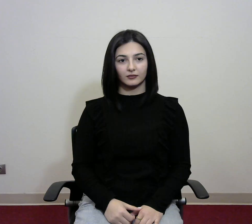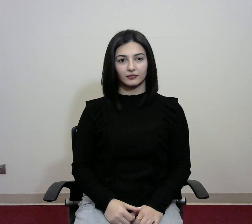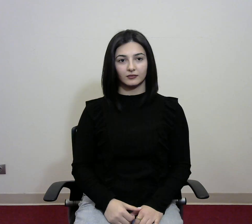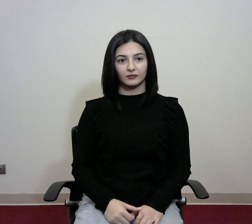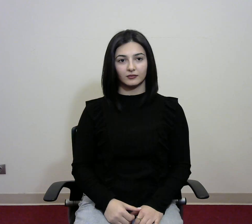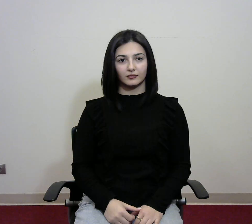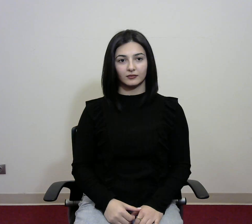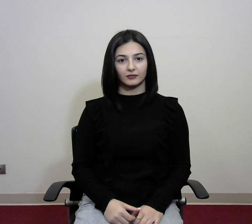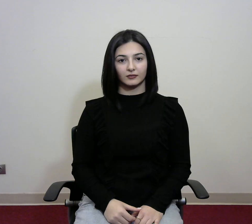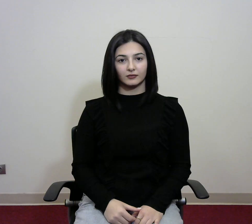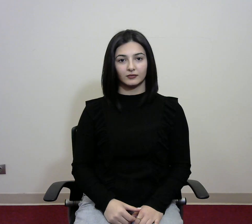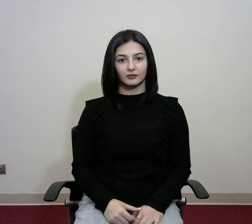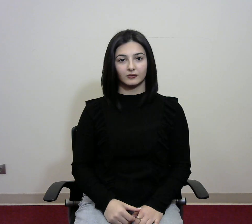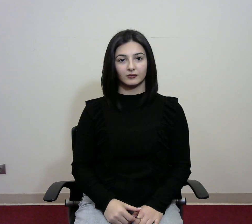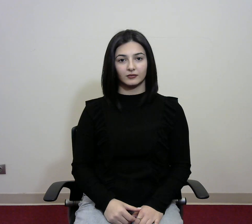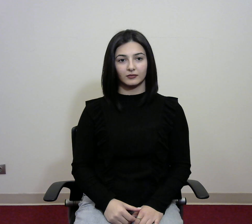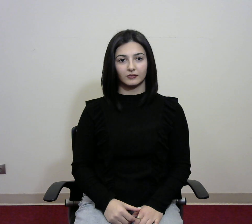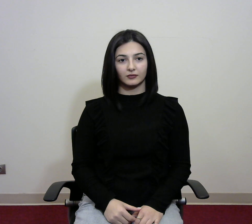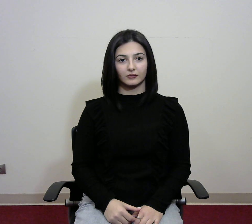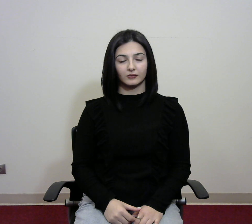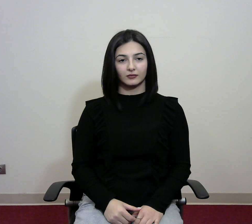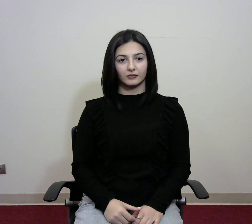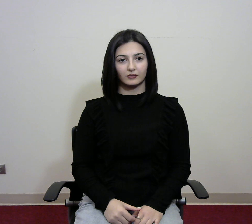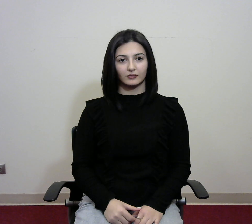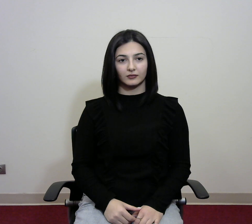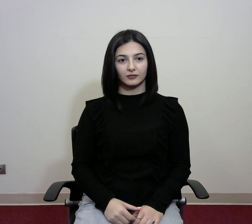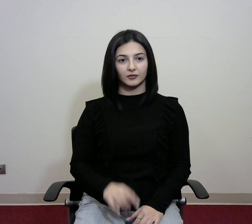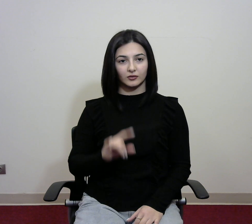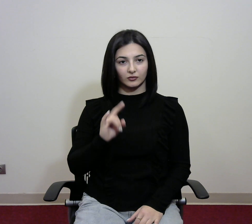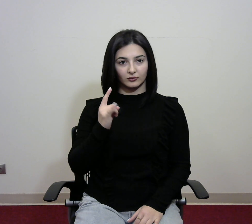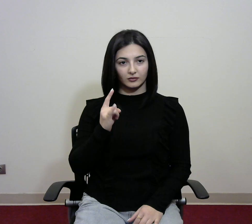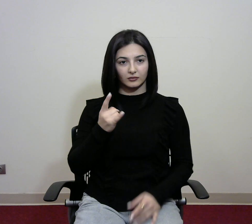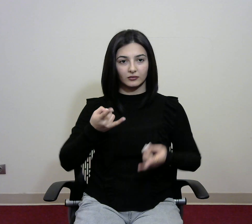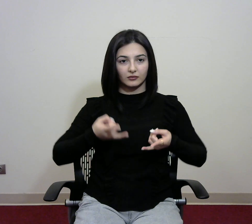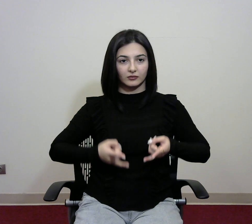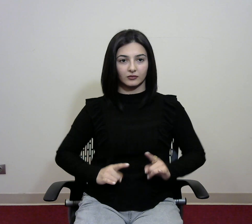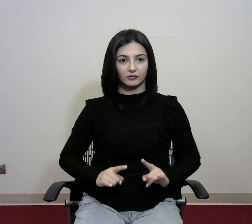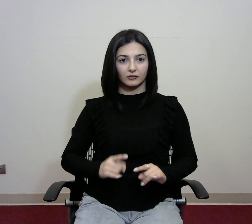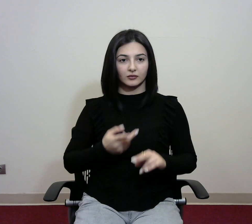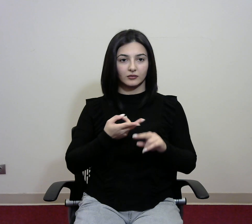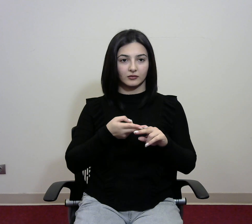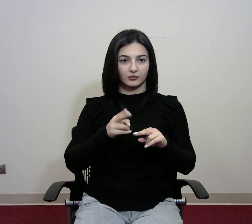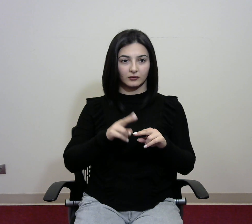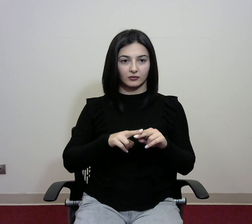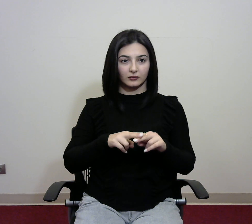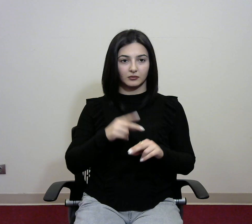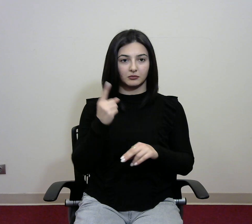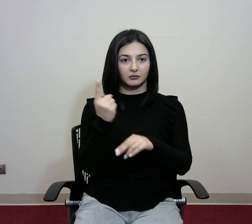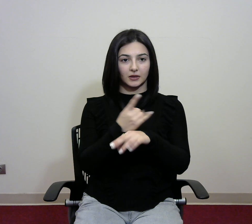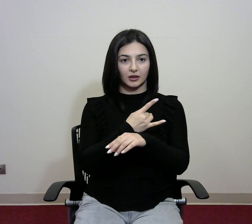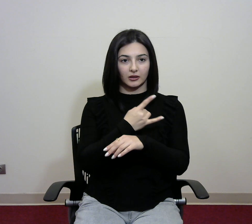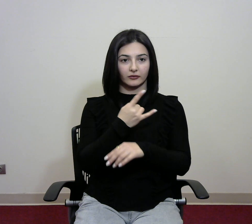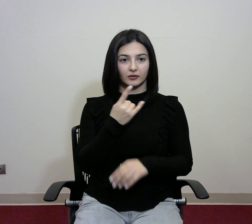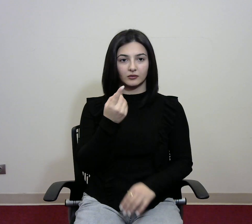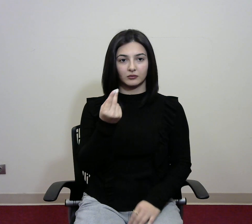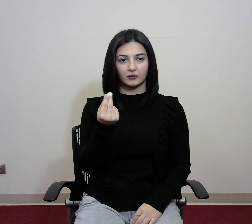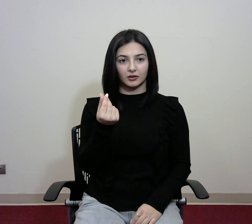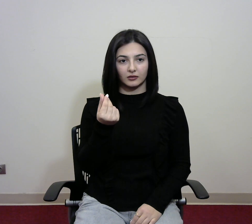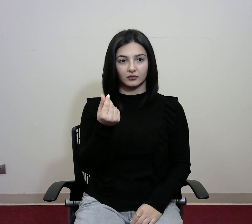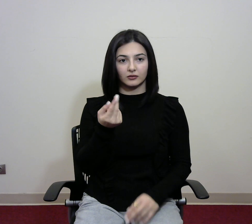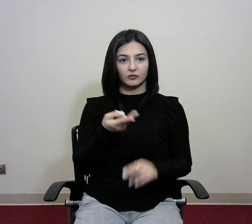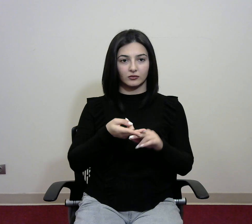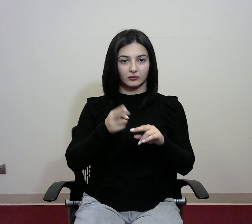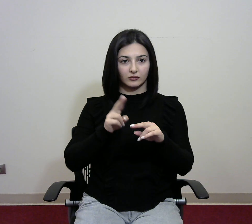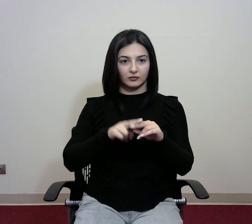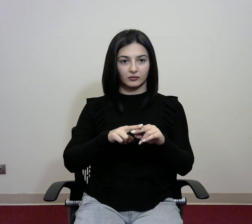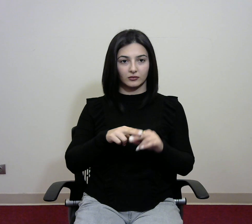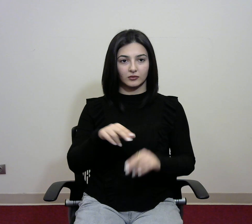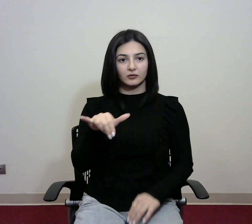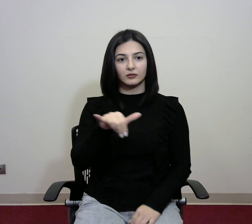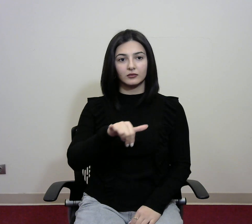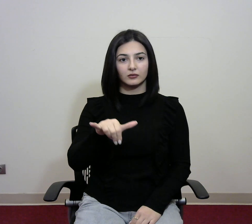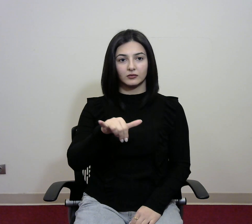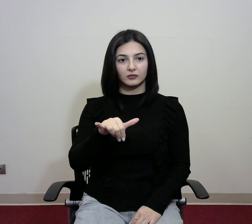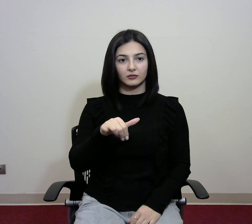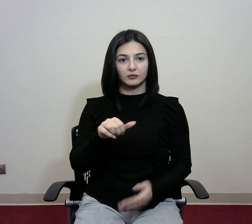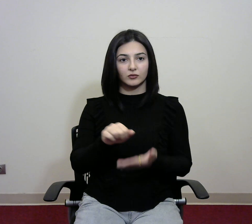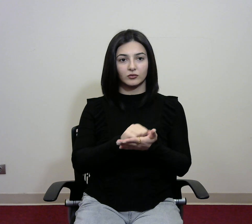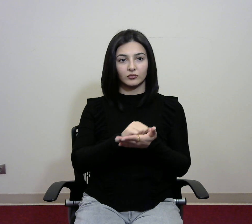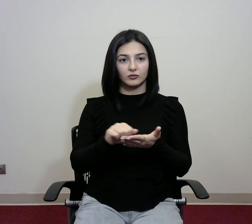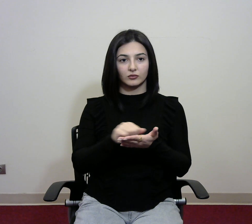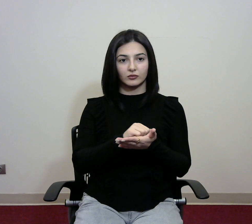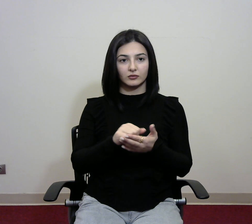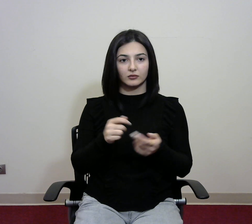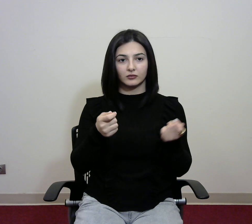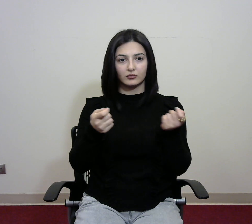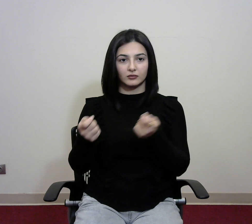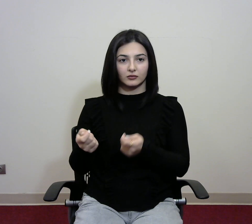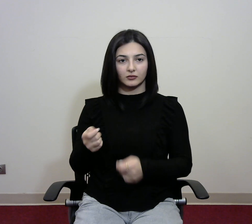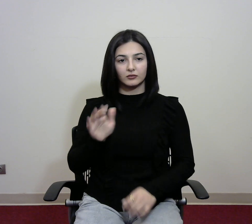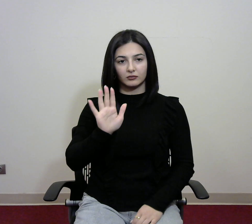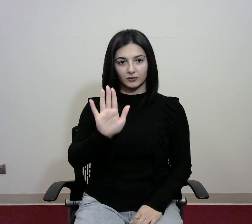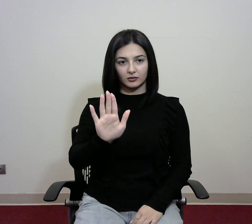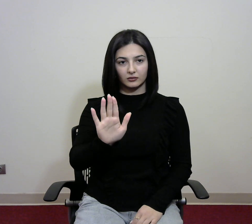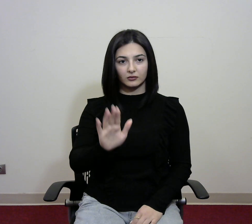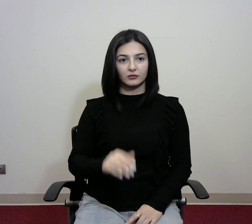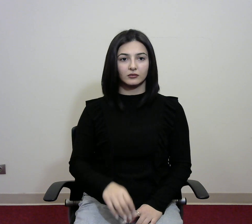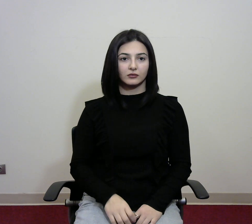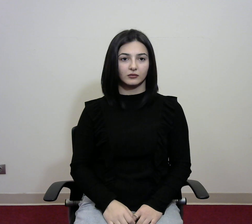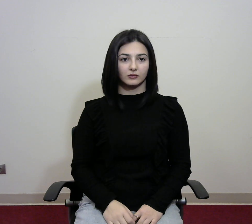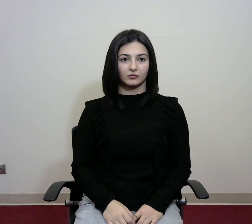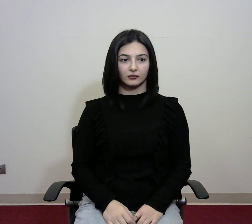Uşağın doğulmasına görə birdəfəlik müavinət üçün hansı sənədləri gətirməliyəm?